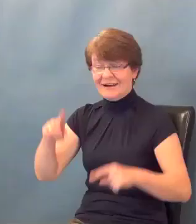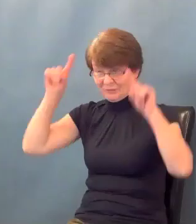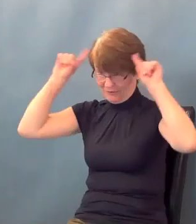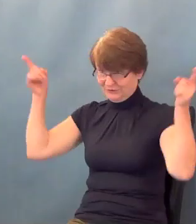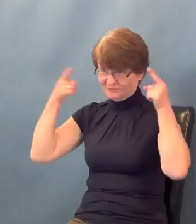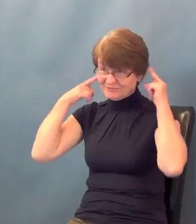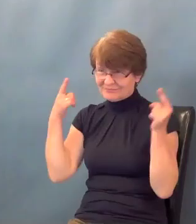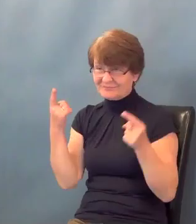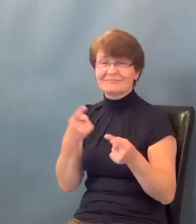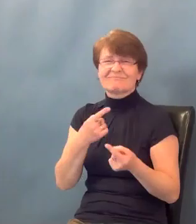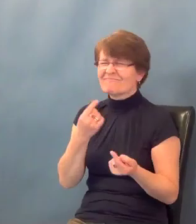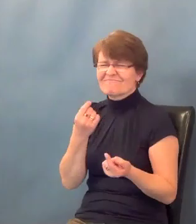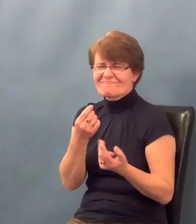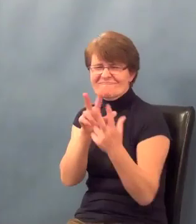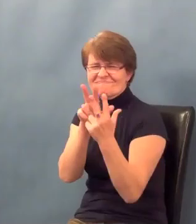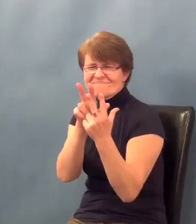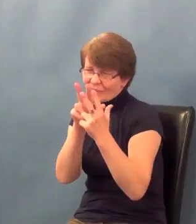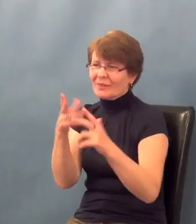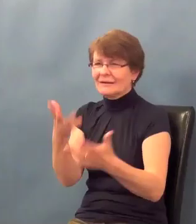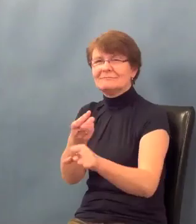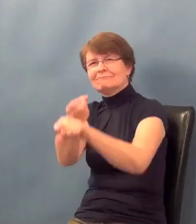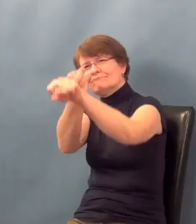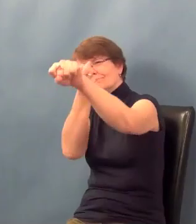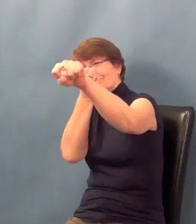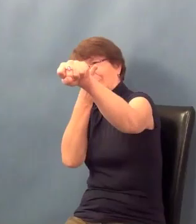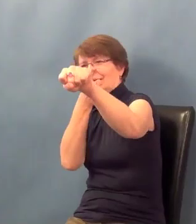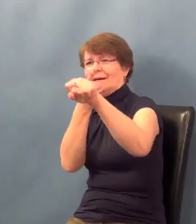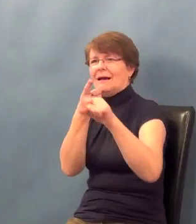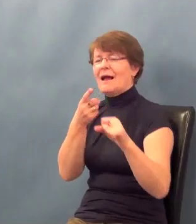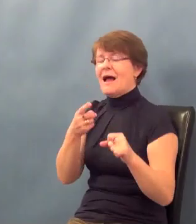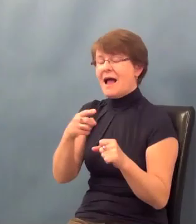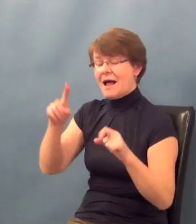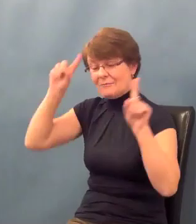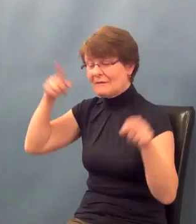Myszka Miki nie odpuszcza i celuje w kogoś z łuku.